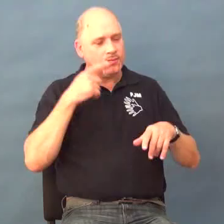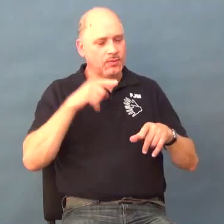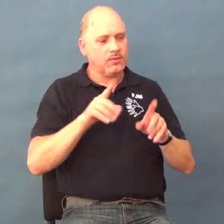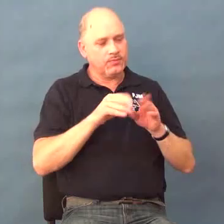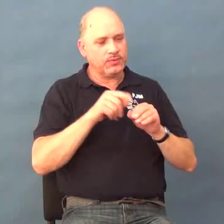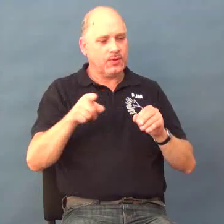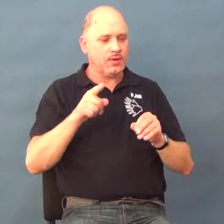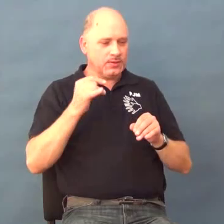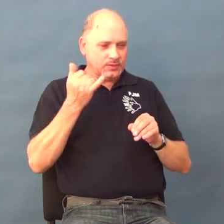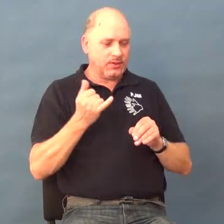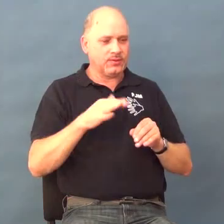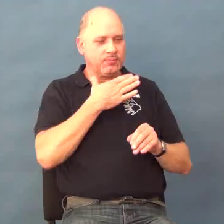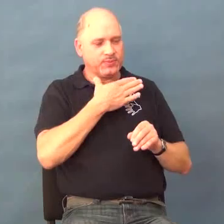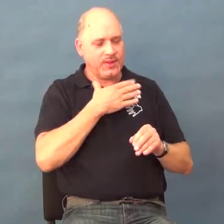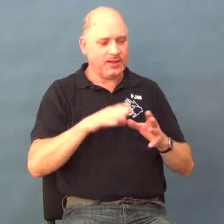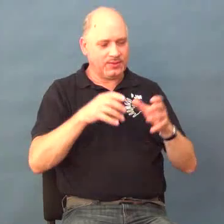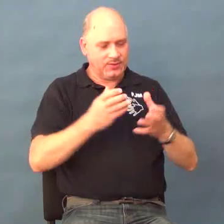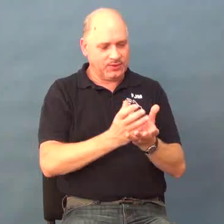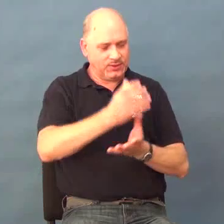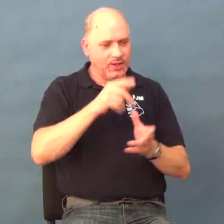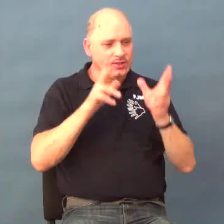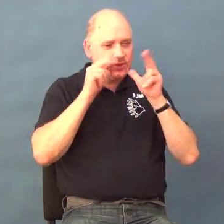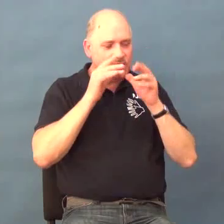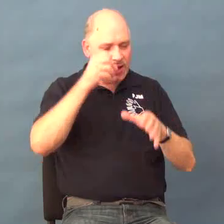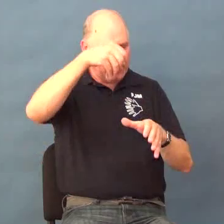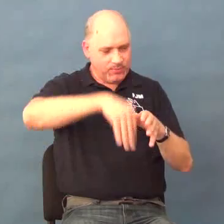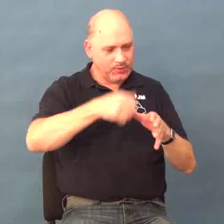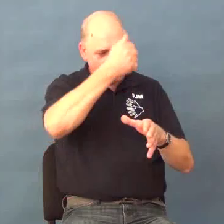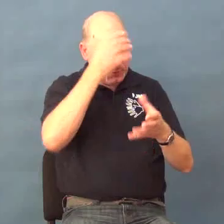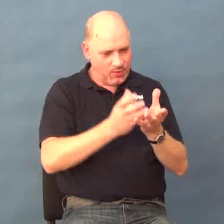Dziecko razem z psem mają duży szklany słój, w którym jest żaba.